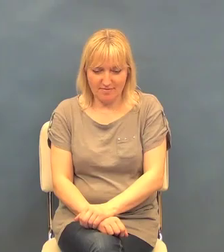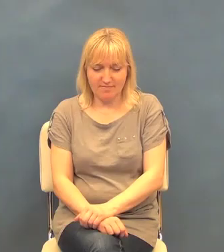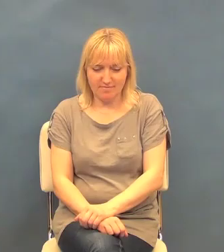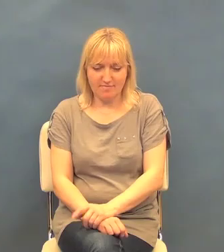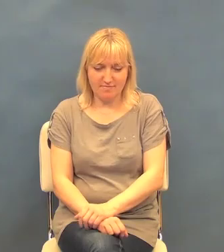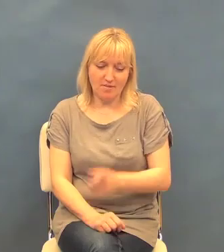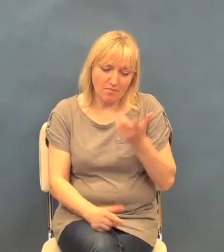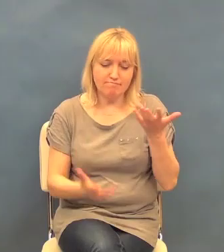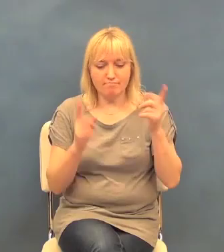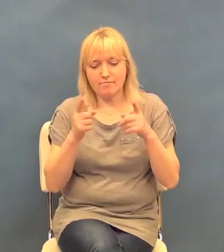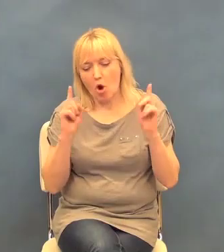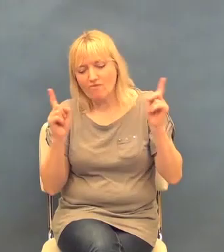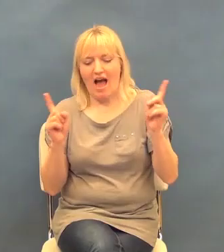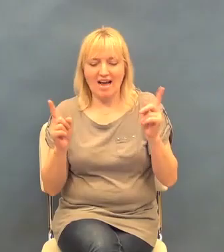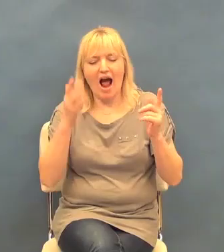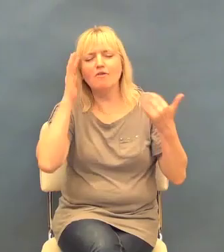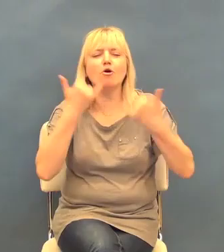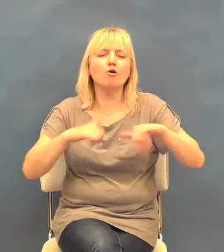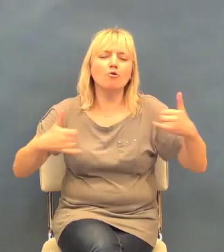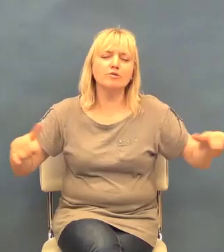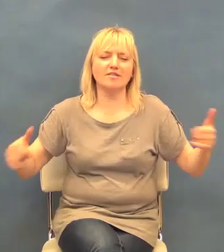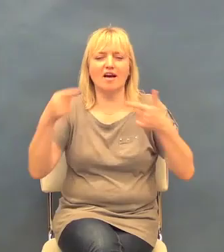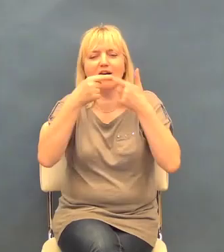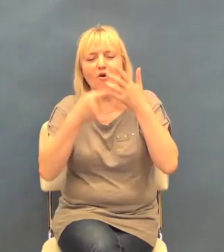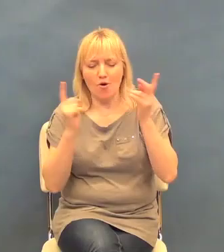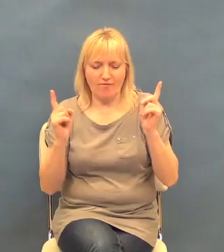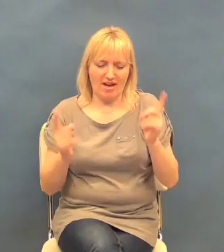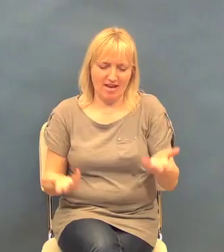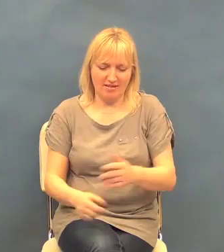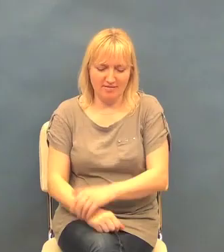To znaczy uwaga, ale są różne rodzaje znaków ostrzegawczych.